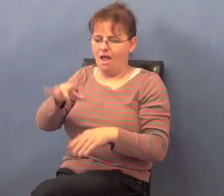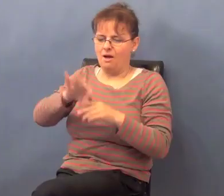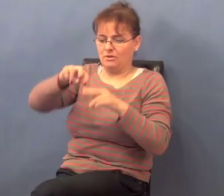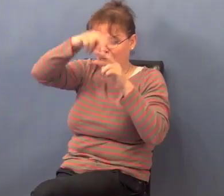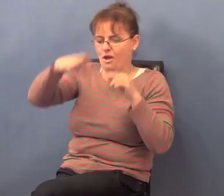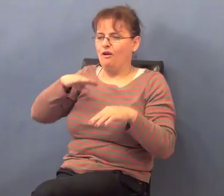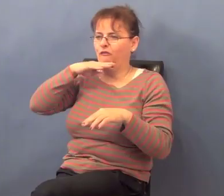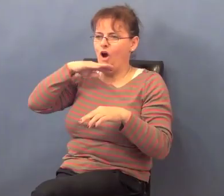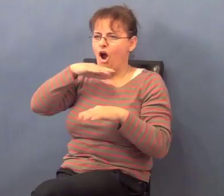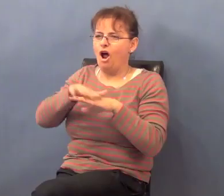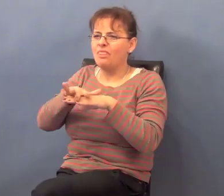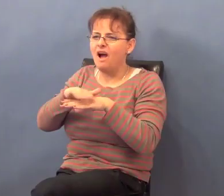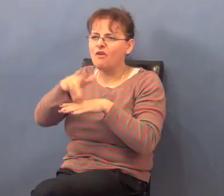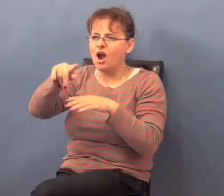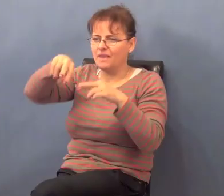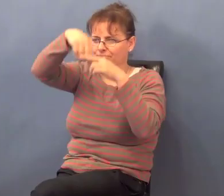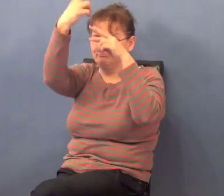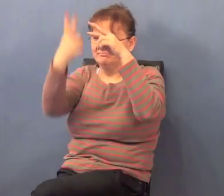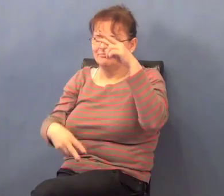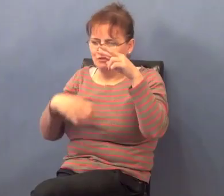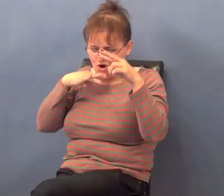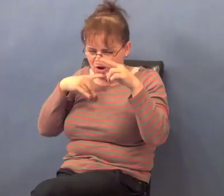Akurat wpadli do wody.